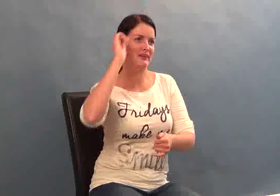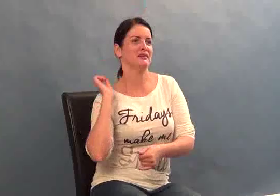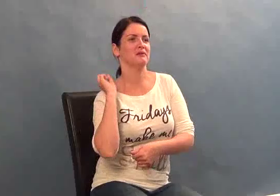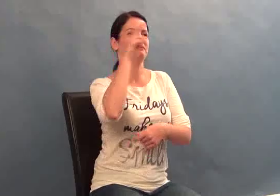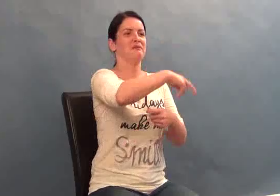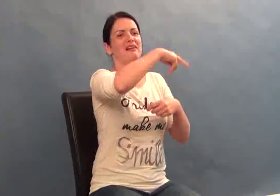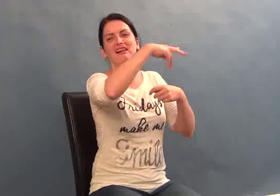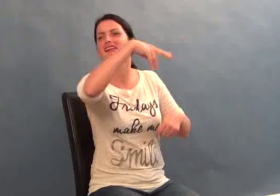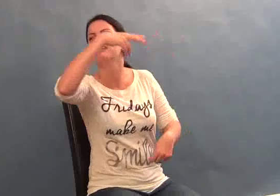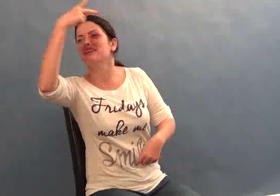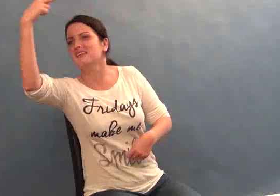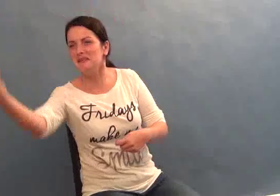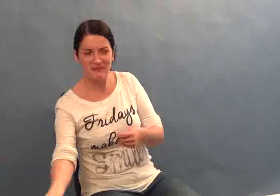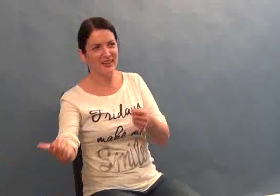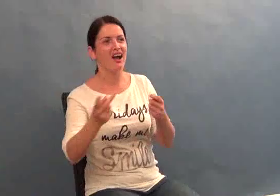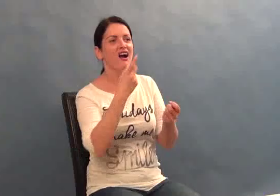Kura wyskoczyła z klatki i poleciała.